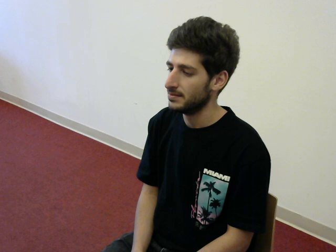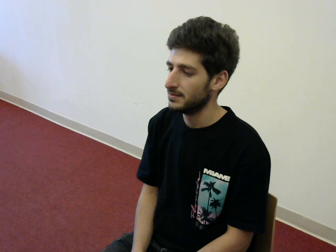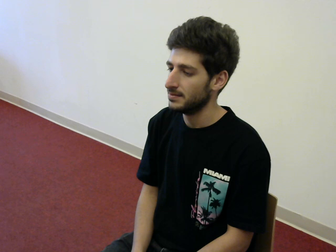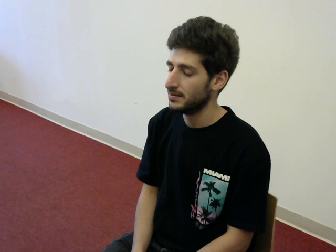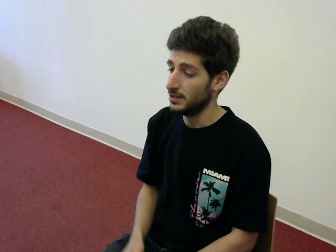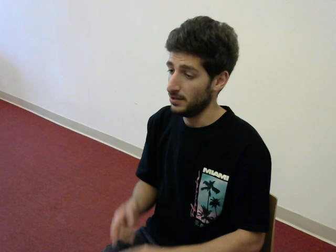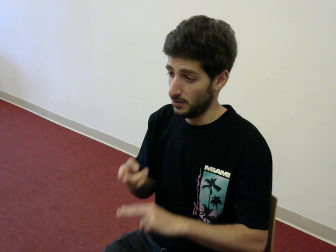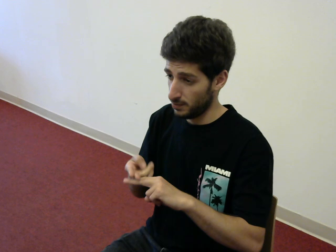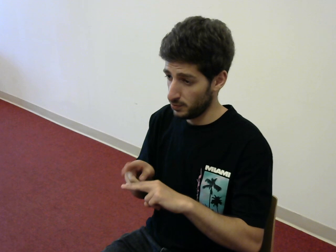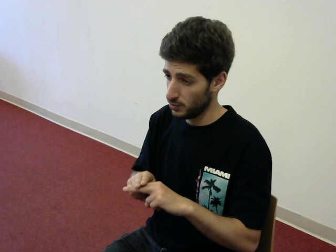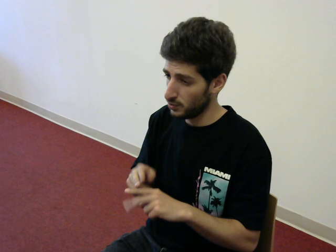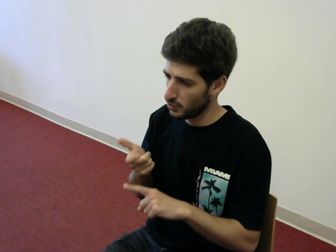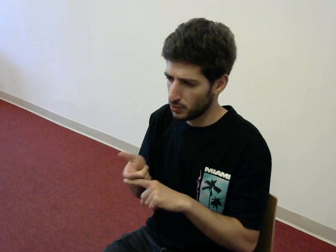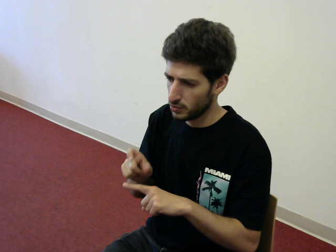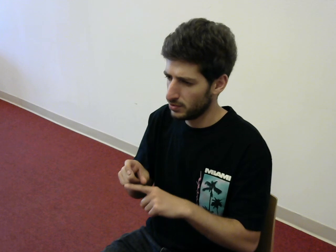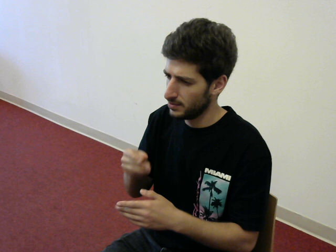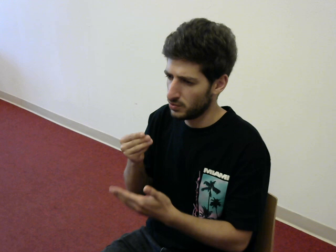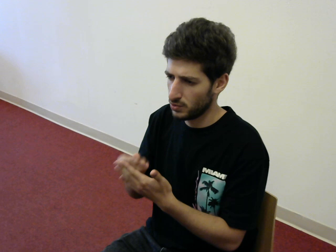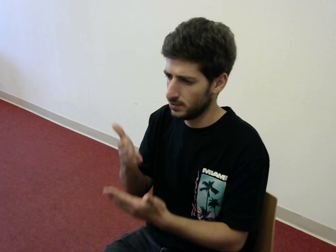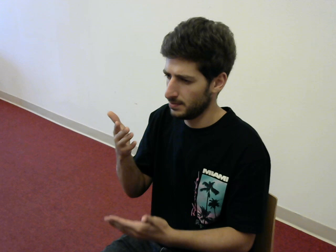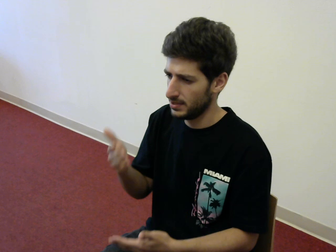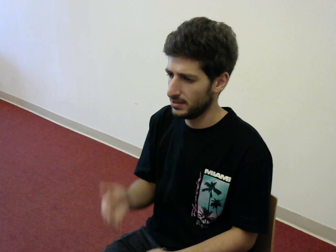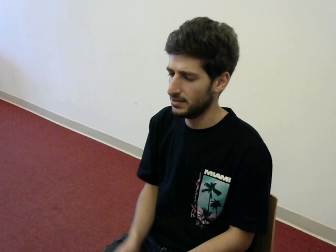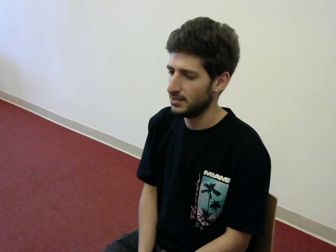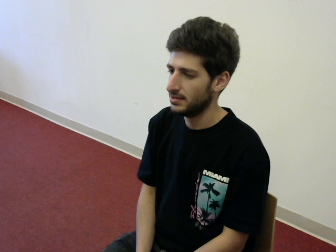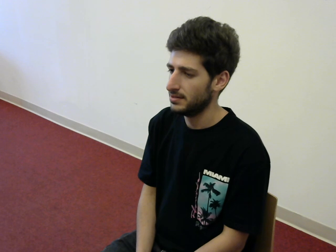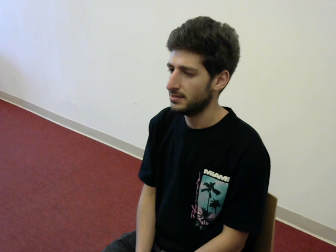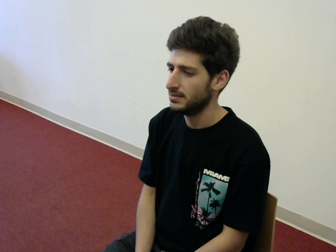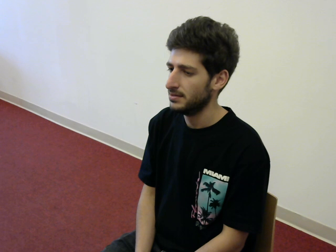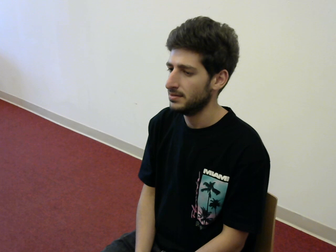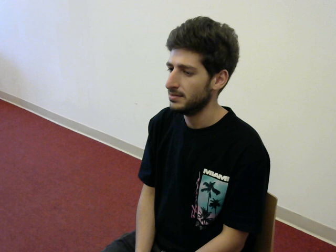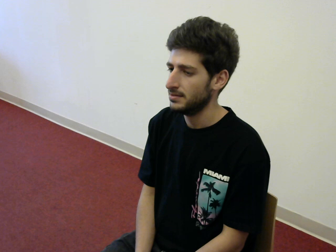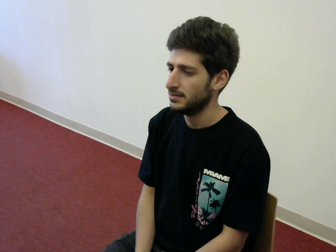Bu çox bahadır